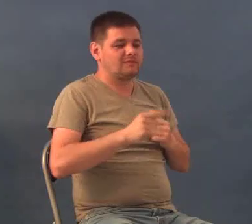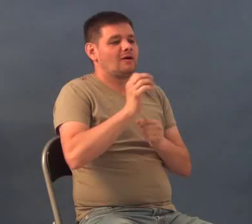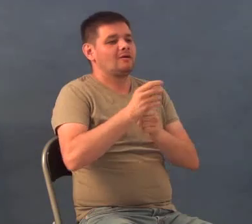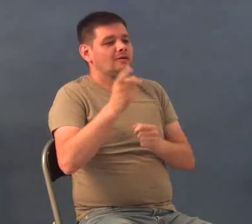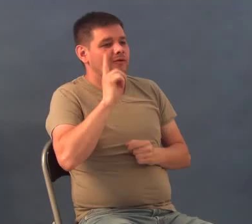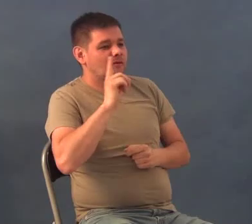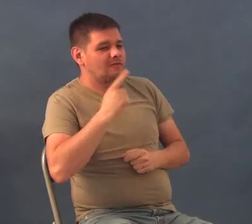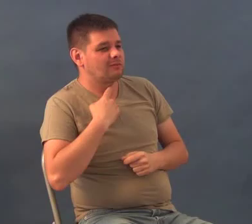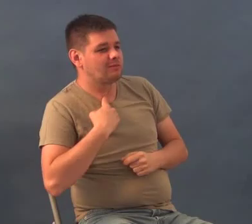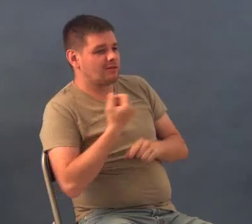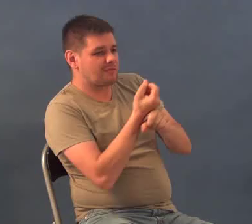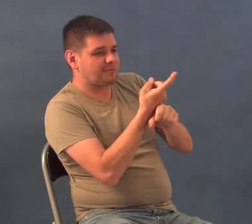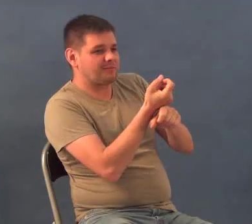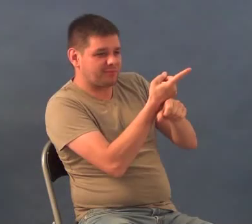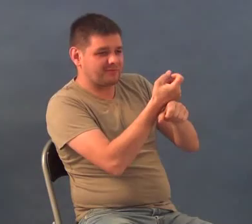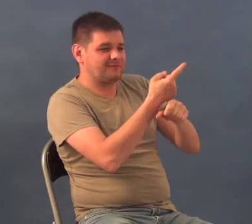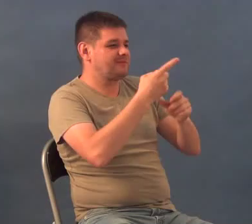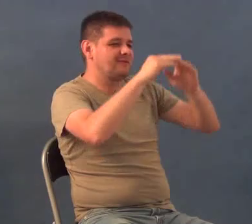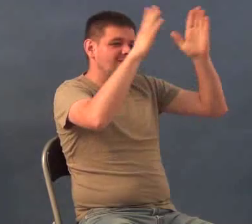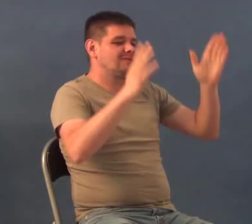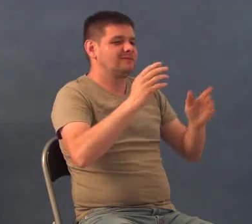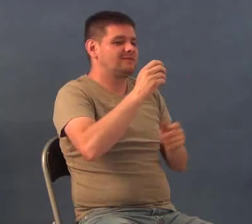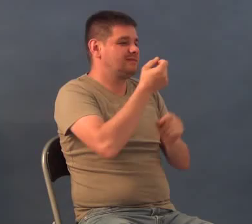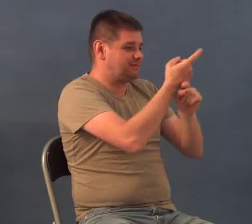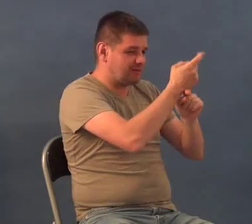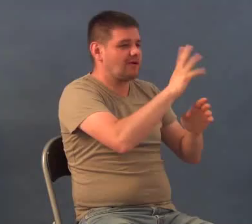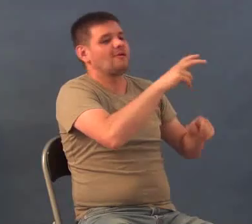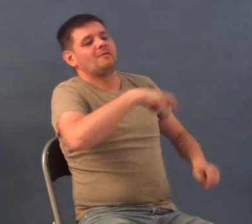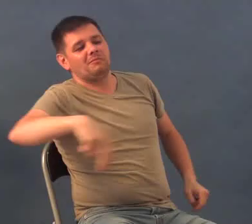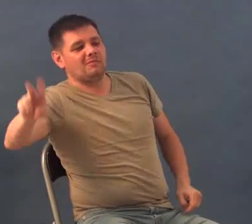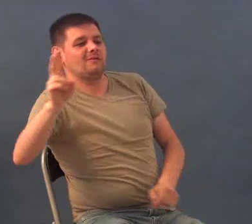A ten chłopiec z przyjemnością rzuca kamieniami w kierunku domu i odchodzi.